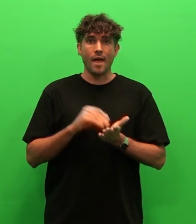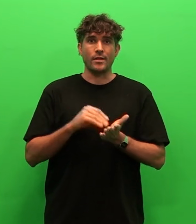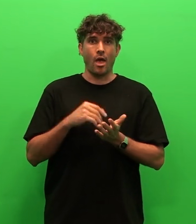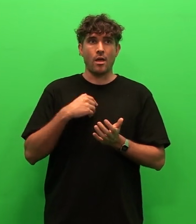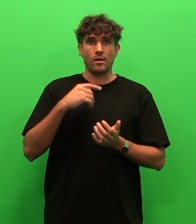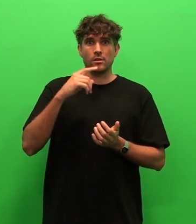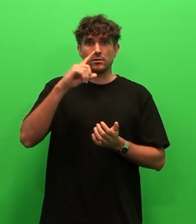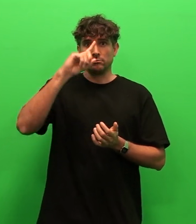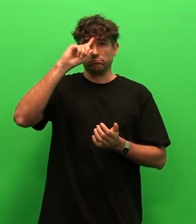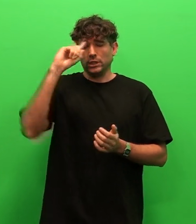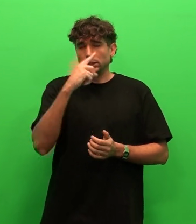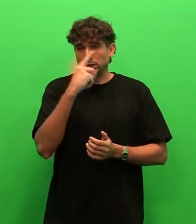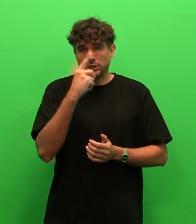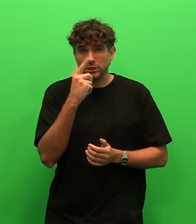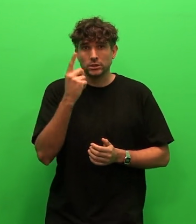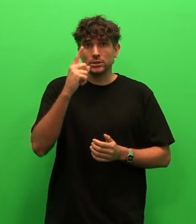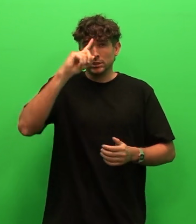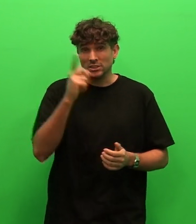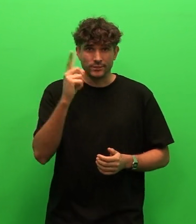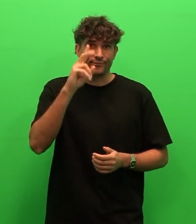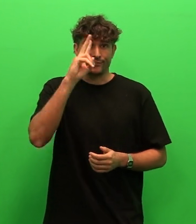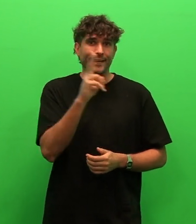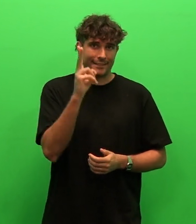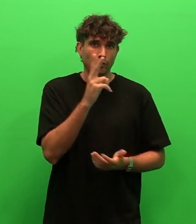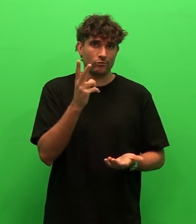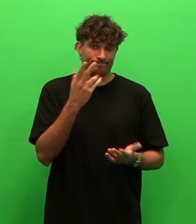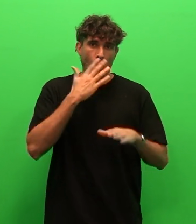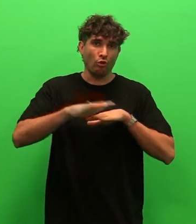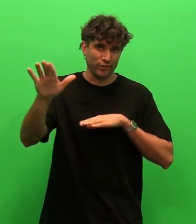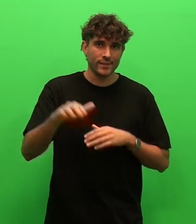De vegades em marejo molt, tinc marejos forts, és vertigen i és crònic.